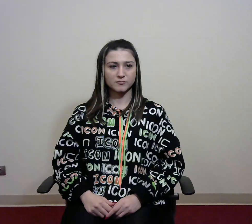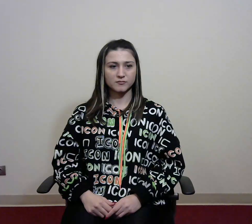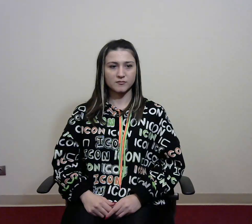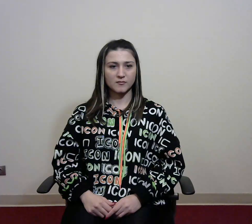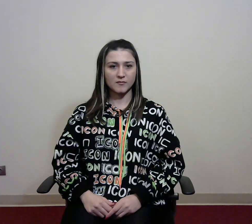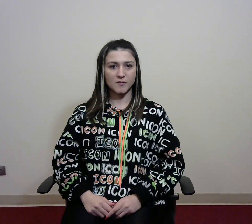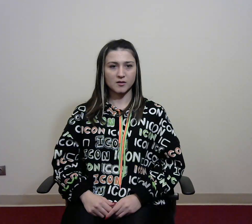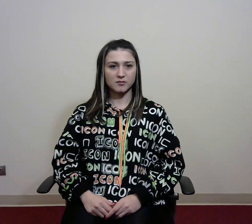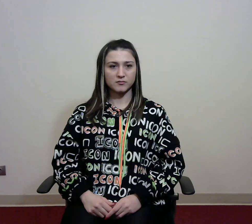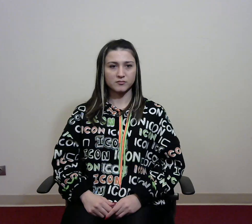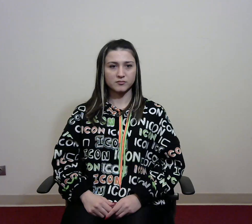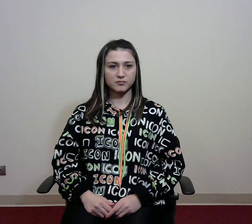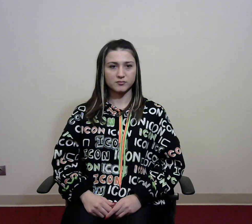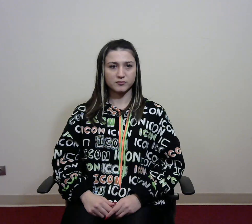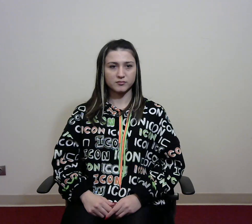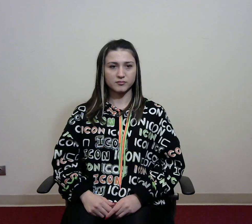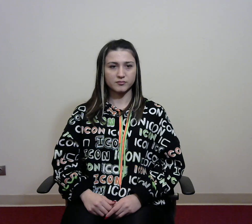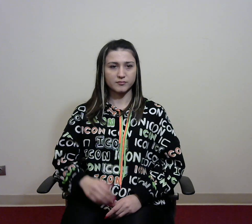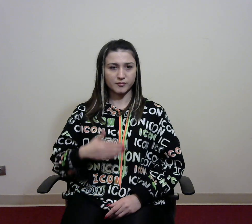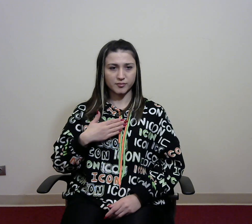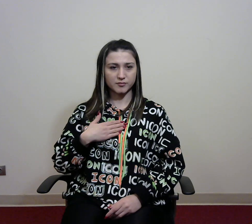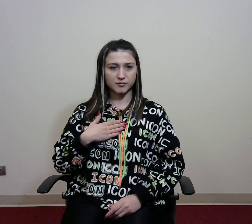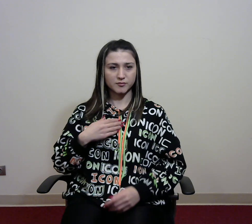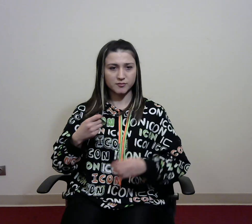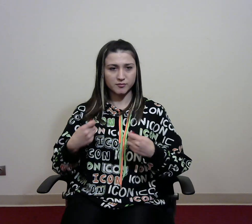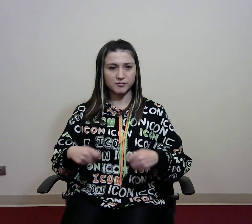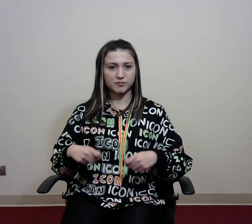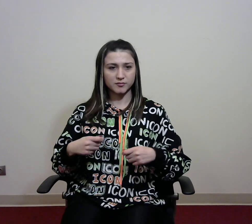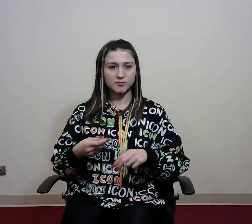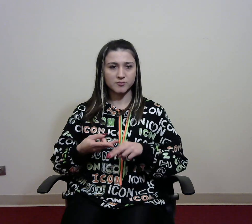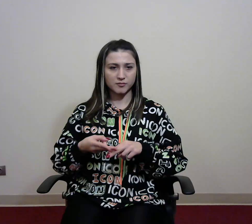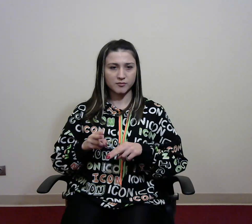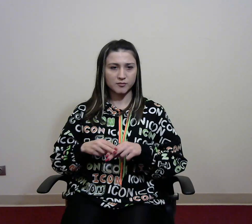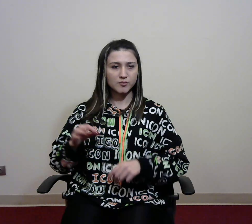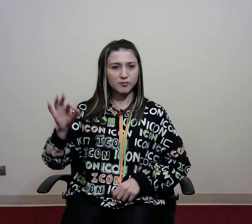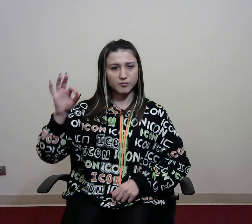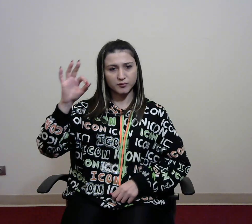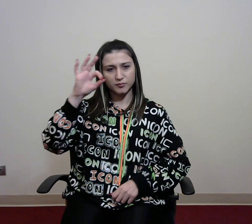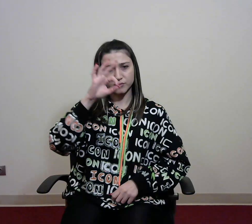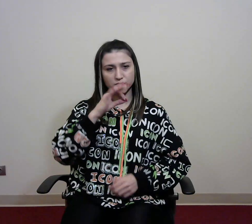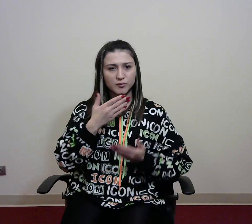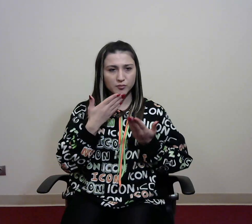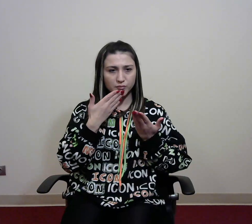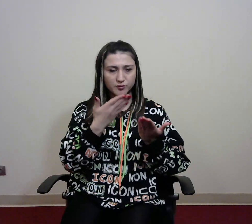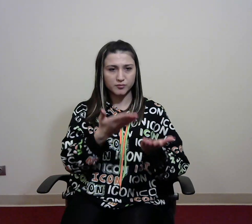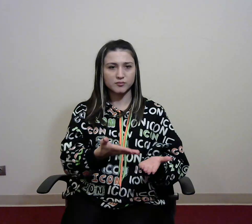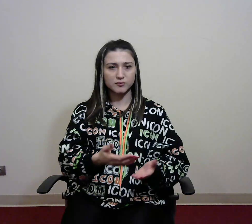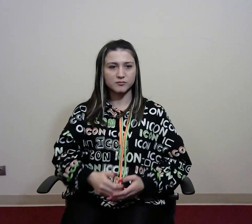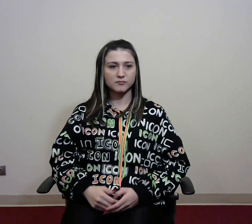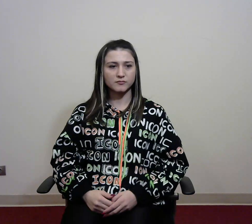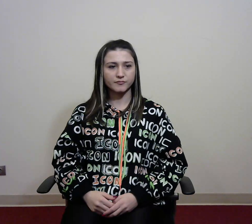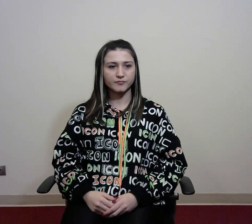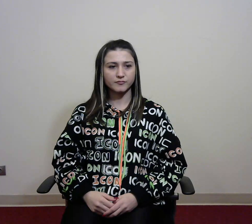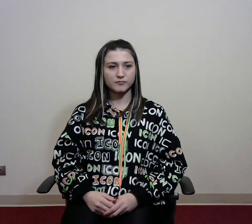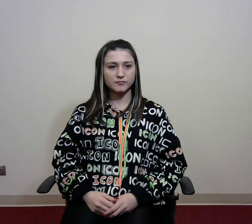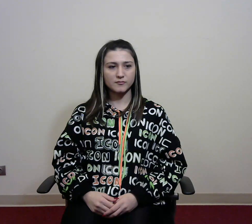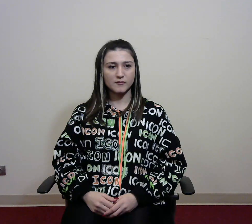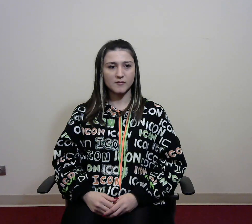Mən satıcıdan bu barədə soruşdum